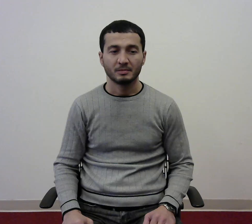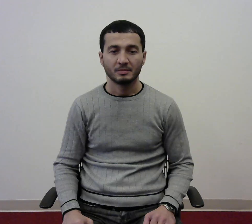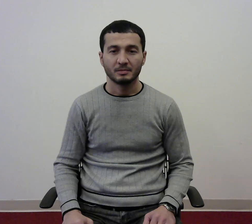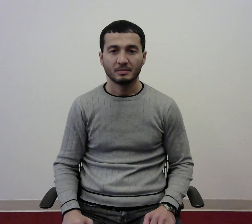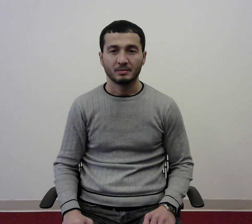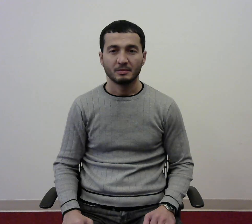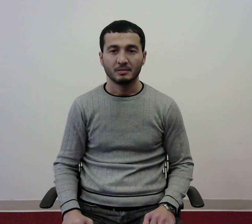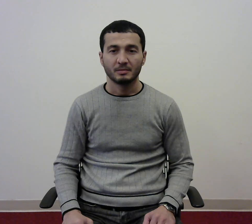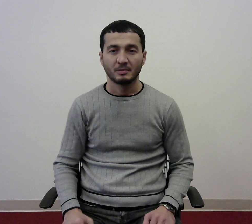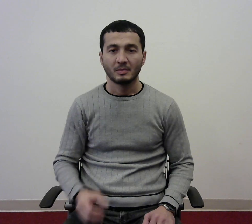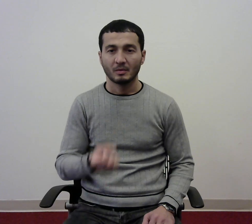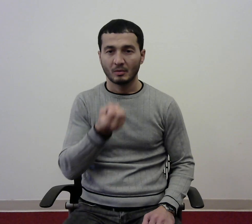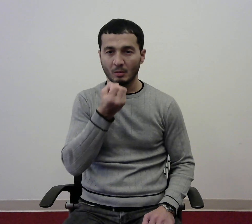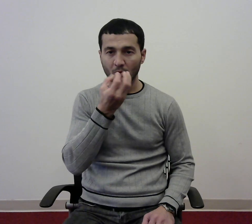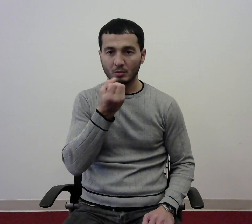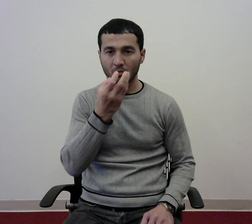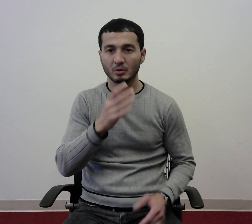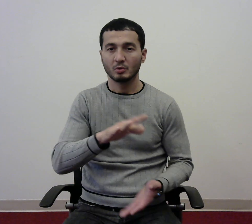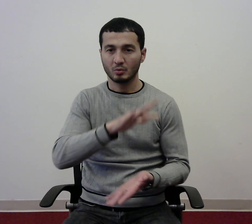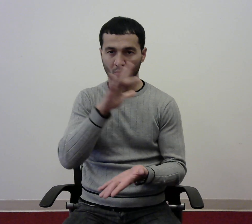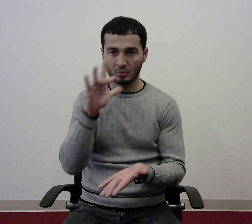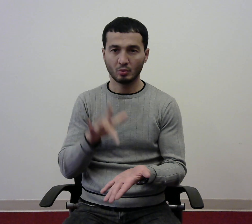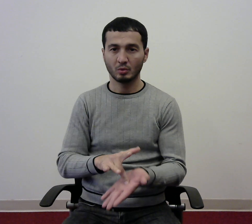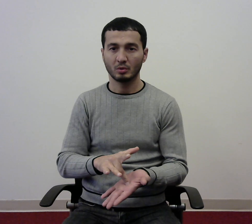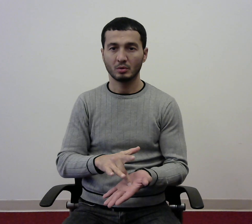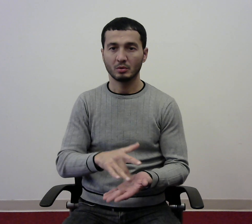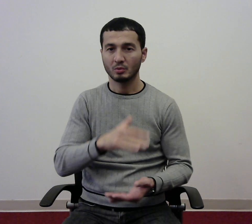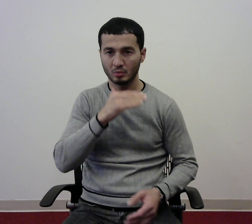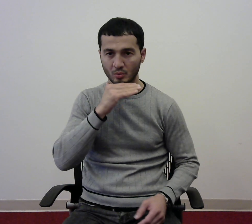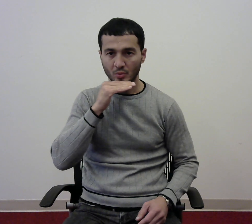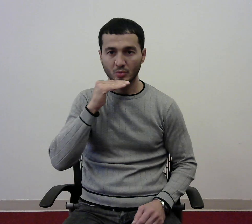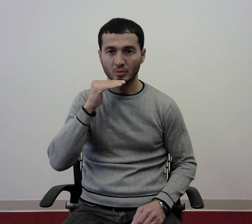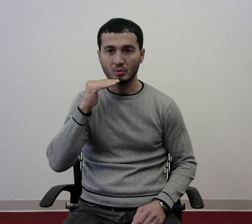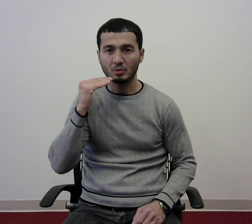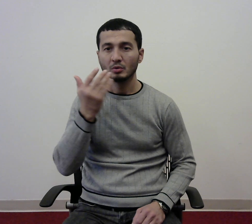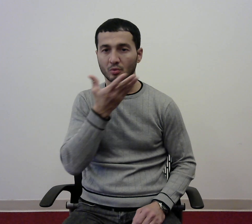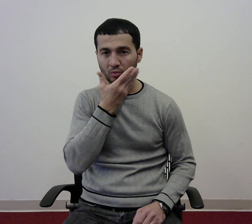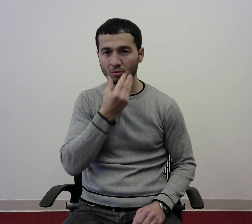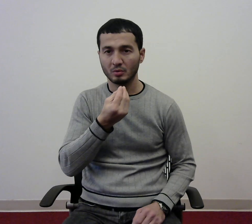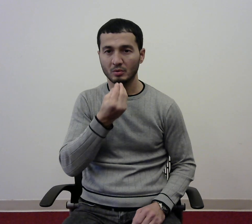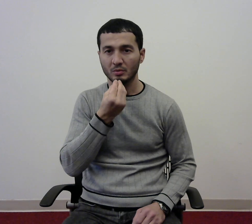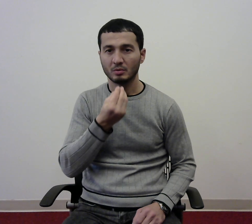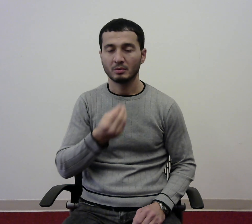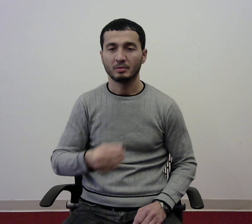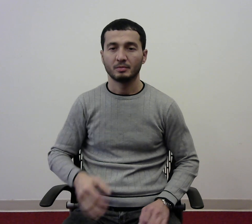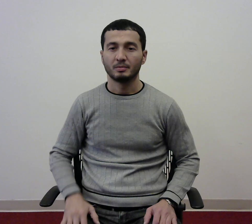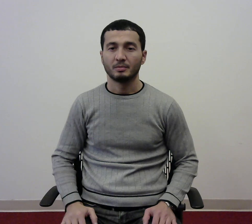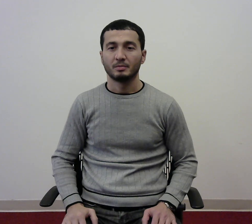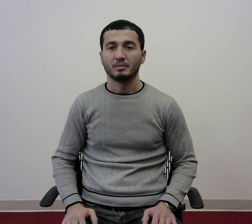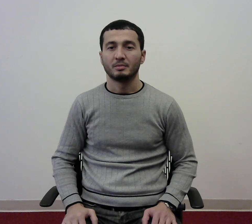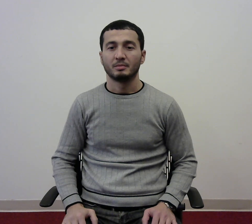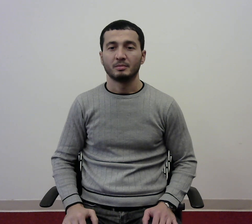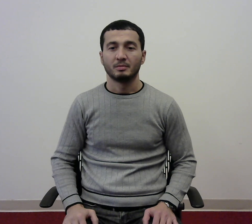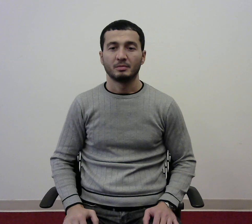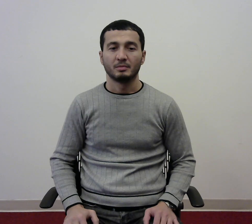Bakı şəhəri çox gözəldir